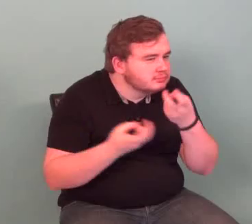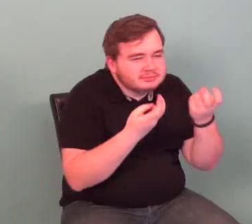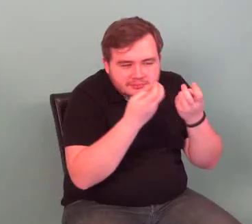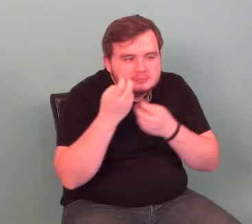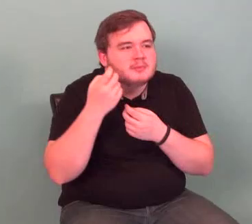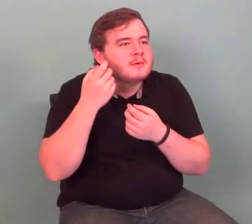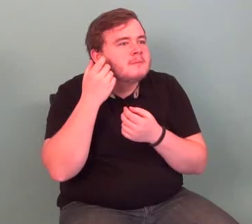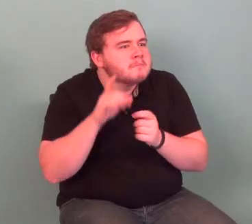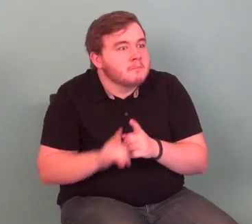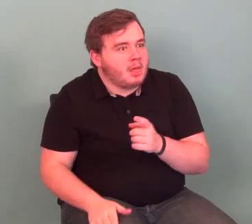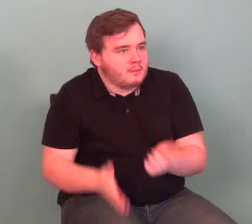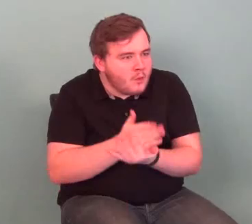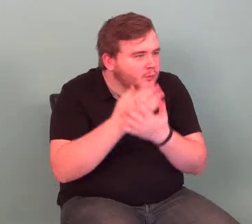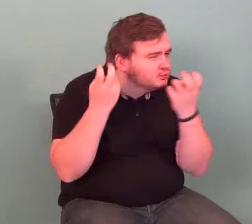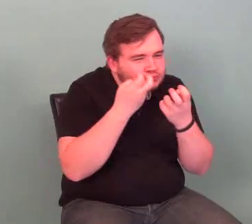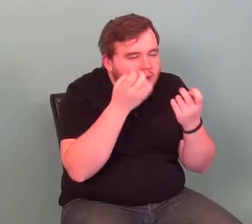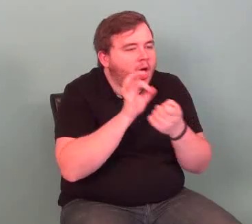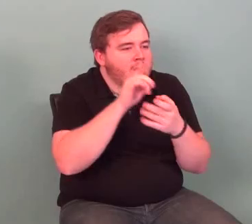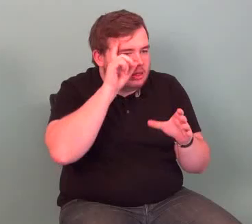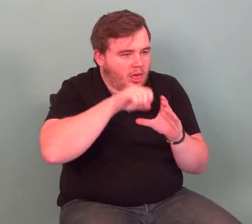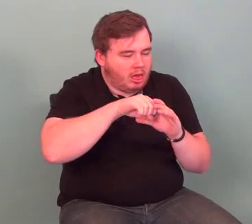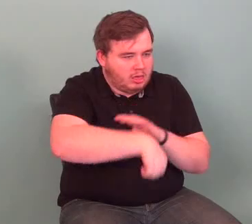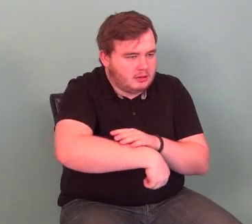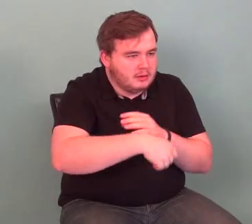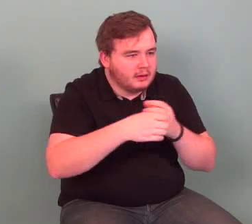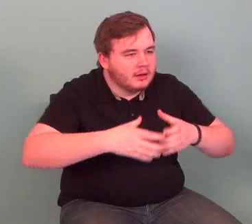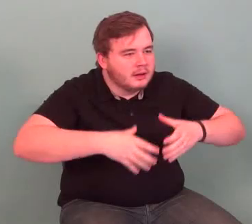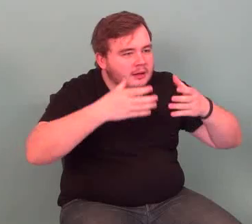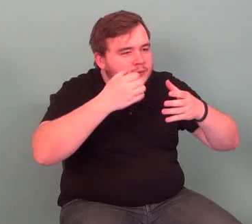Pies też pomaga szukać i akurat wsadza głowę do słoika.